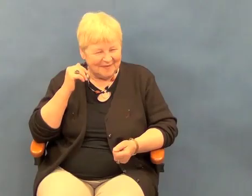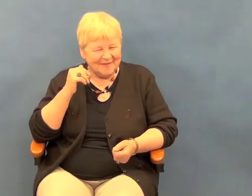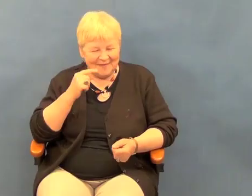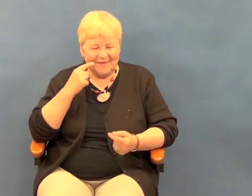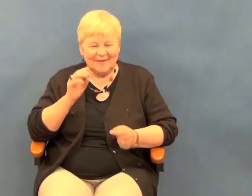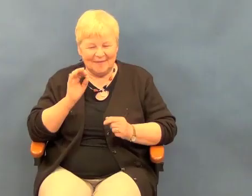Bajka, dobrze.